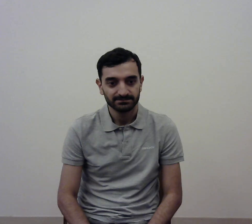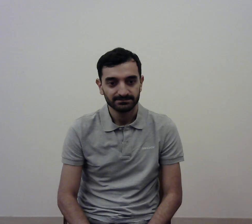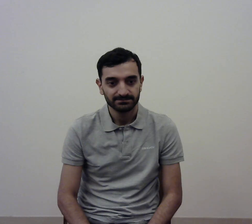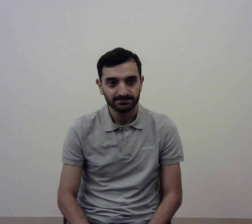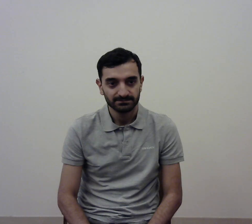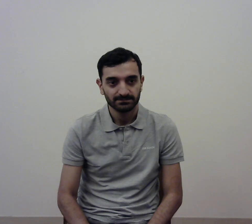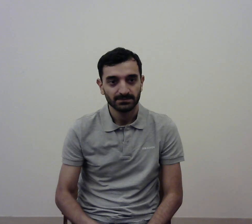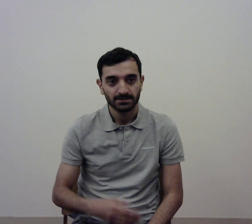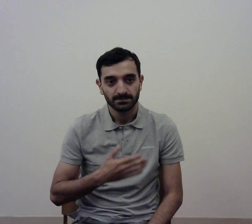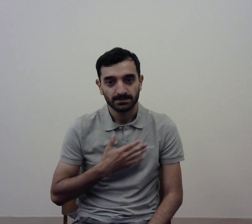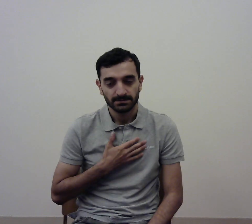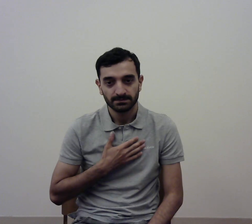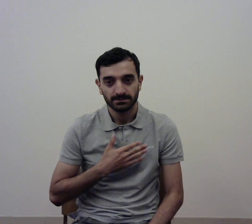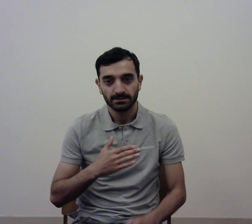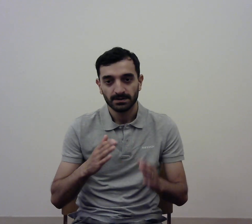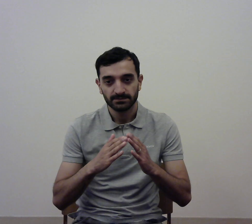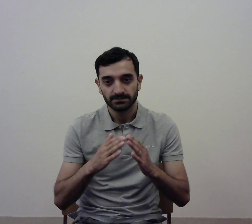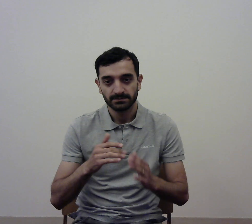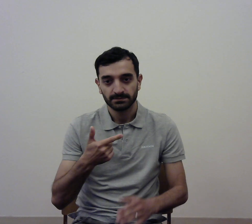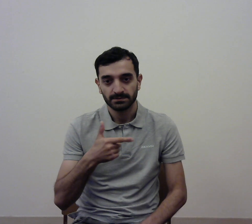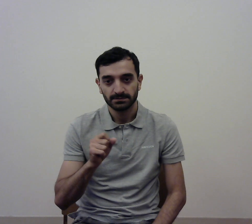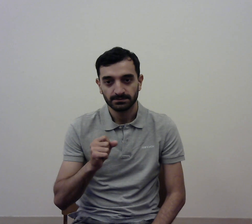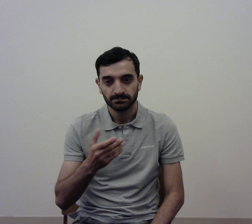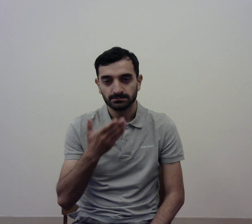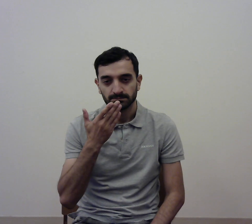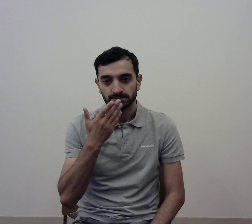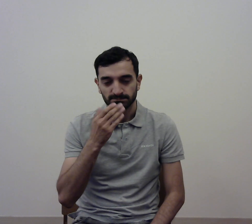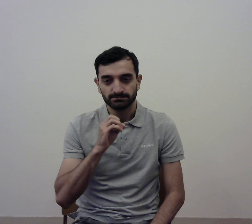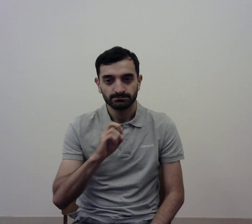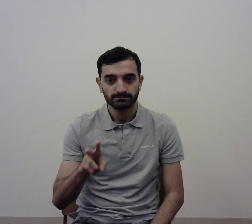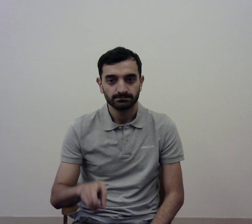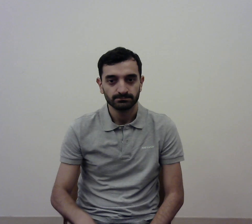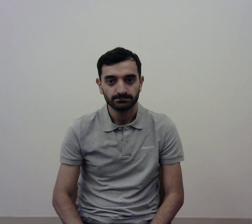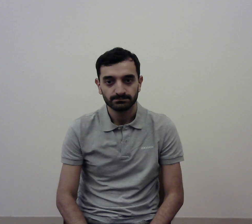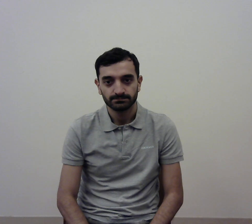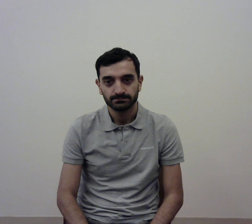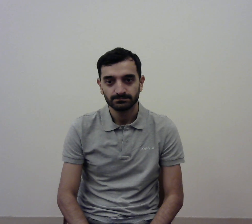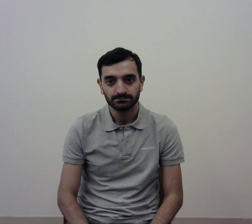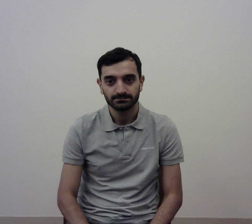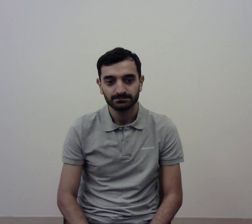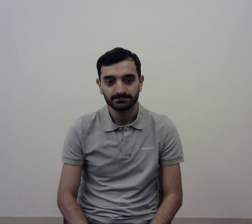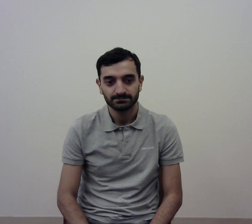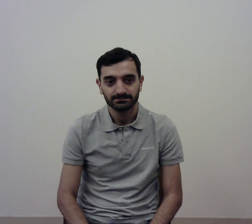Bizim evdən qaz iyi gəlir